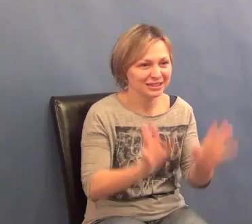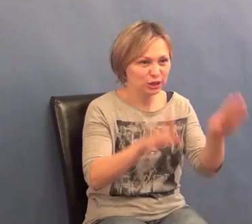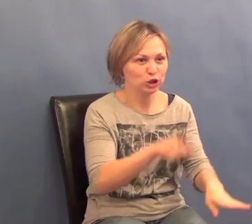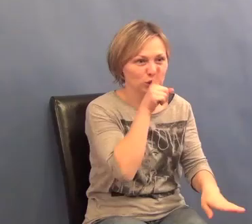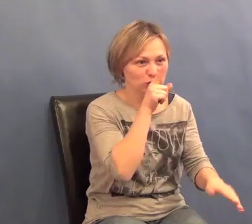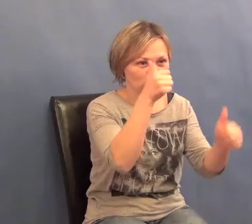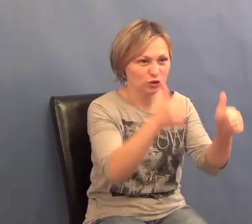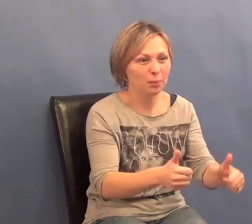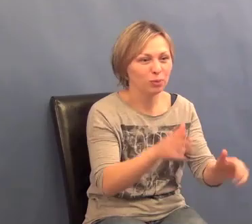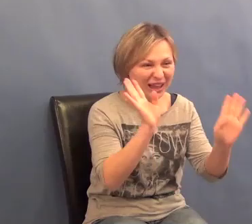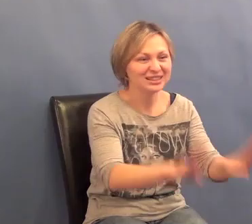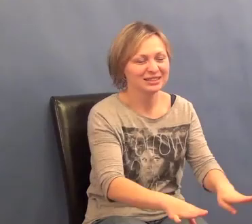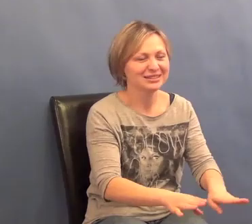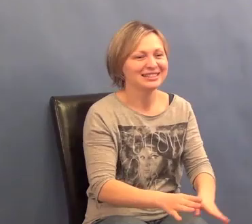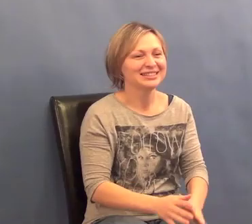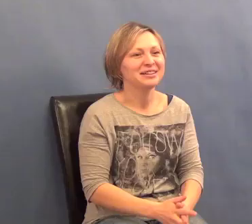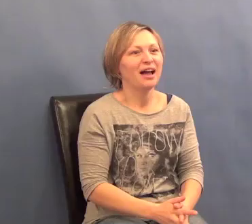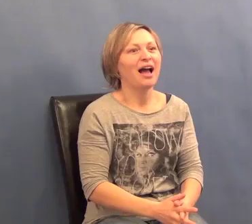Kładzie, by przestało grać?